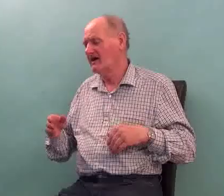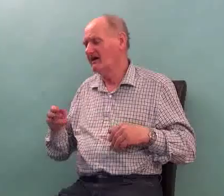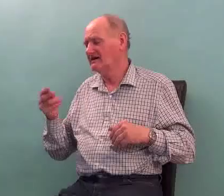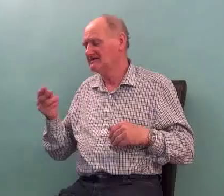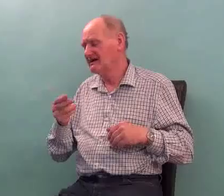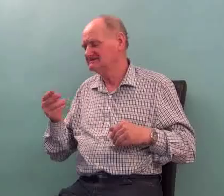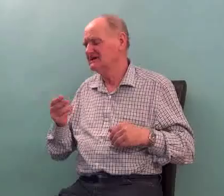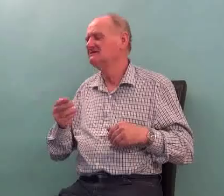Niedziela.